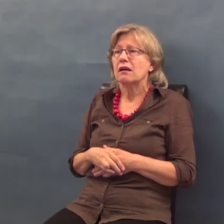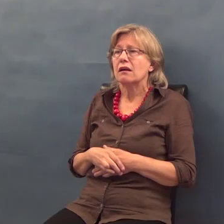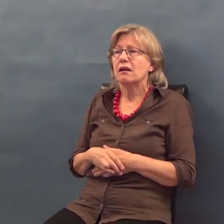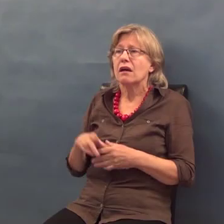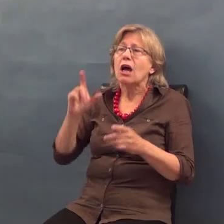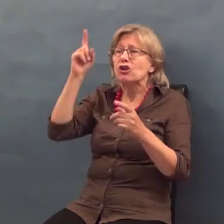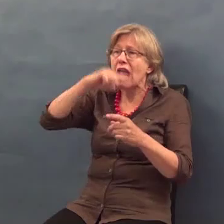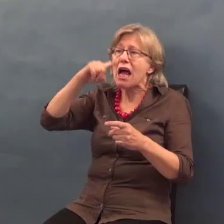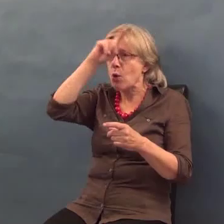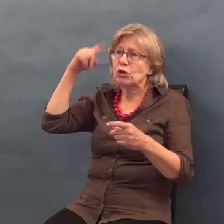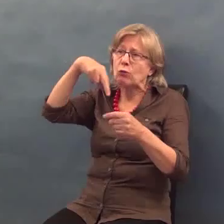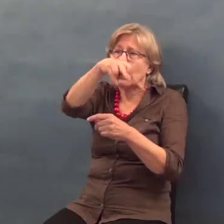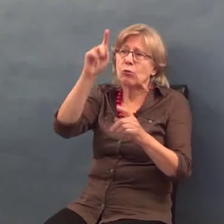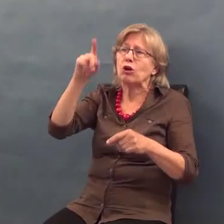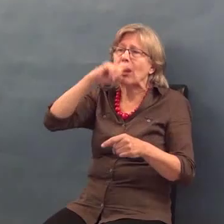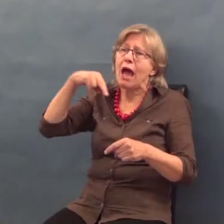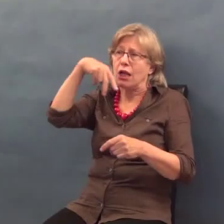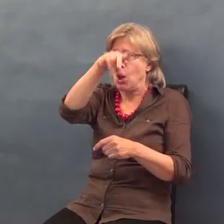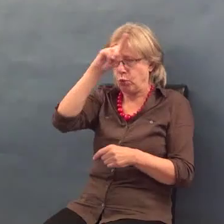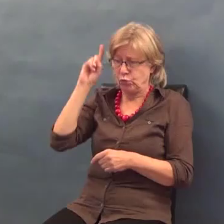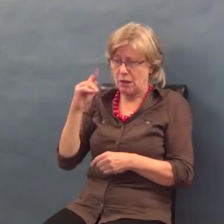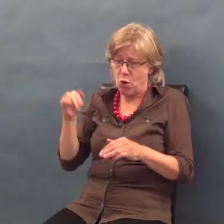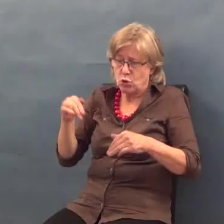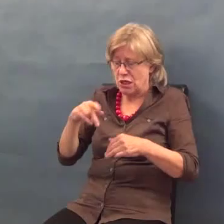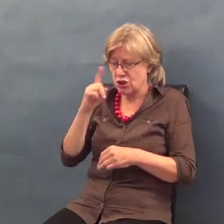Może to źle, że ludzie tędy przechodzą.